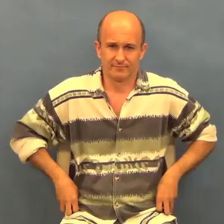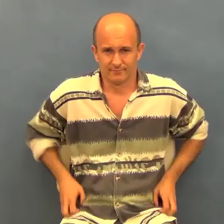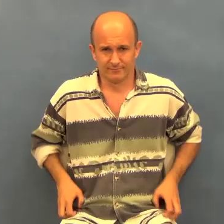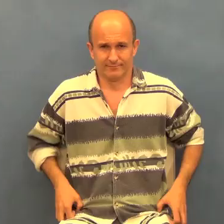Dobra.